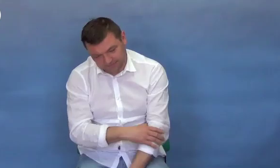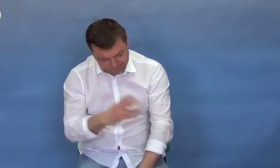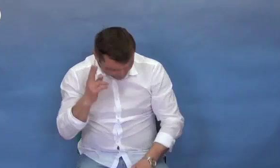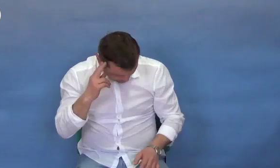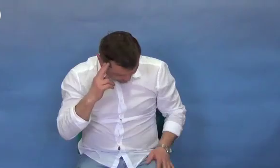Rozumiem.